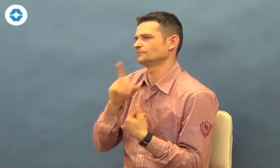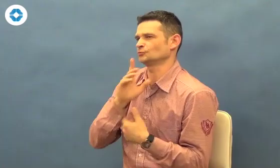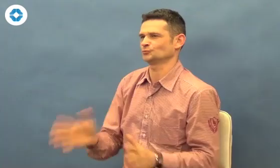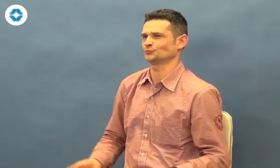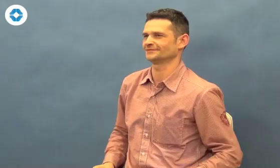Już.